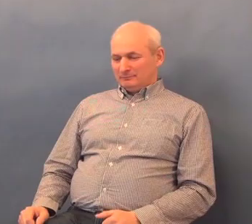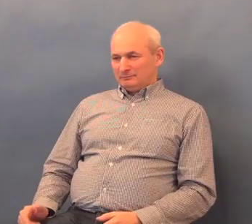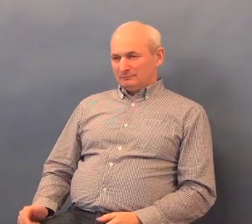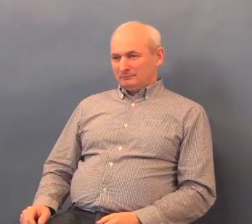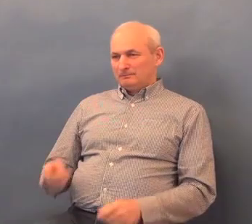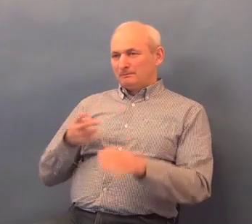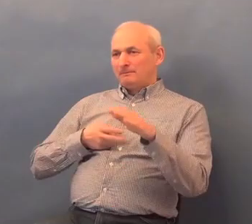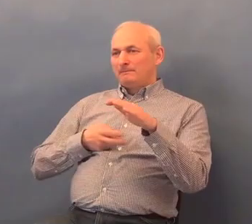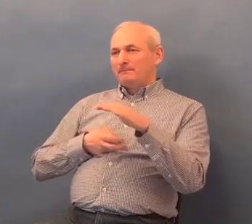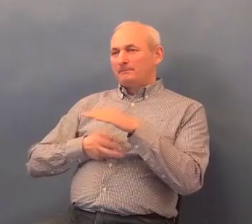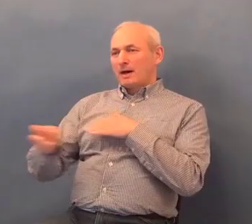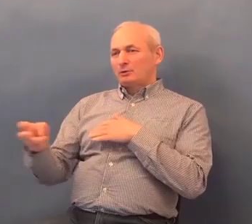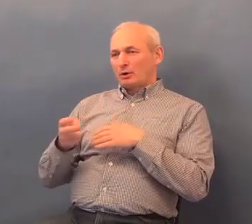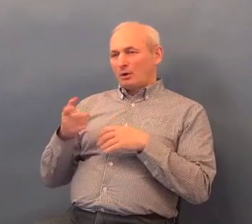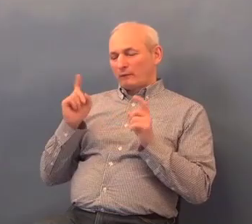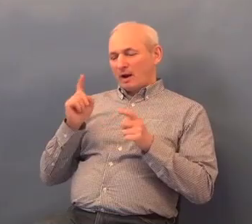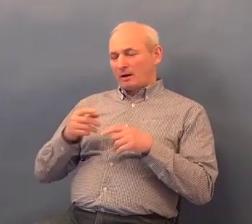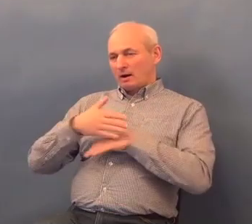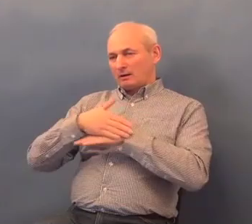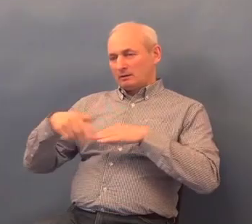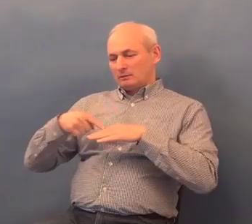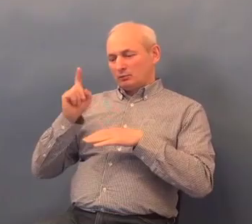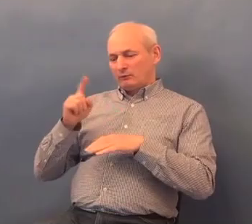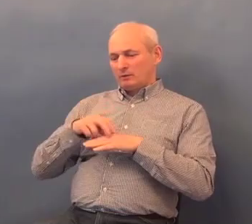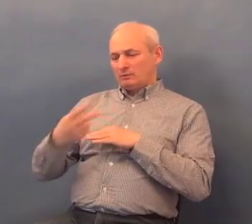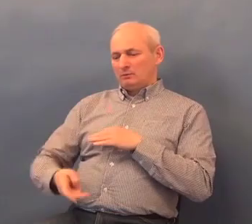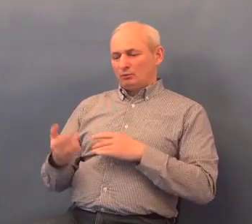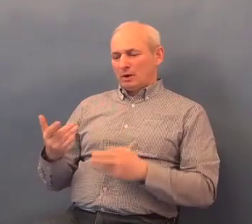Metro - uwaga, koniec peronu, można łatwo spaść.